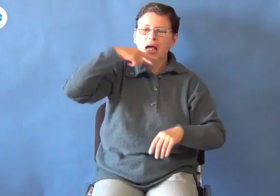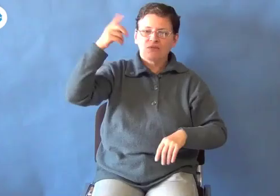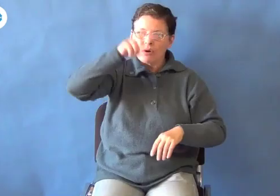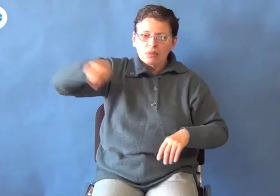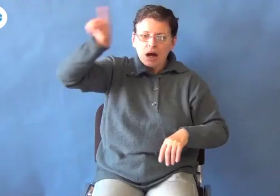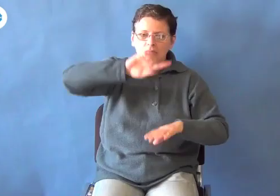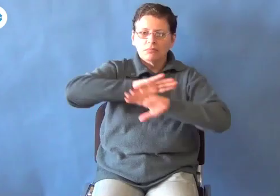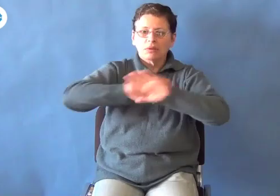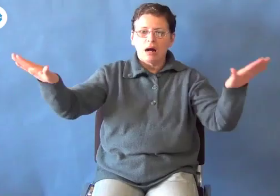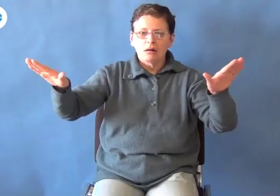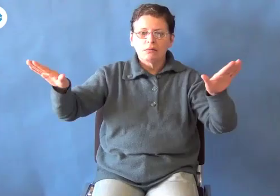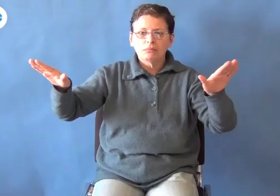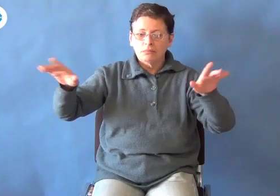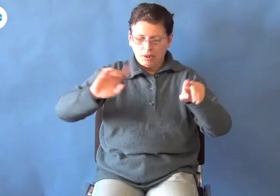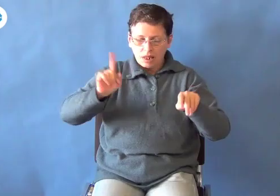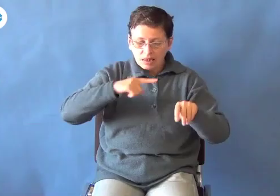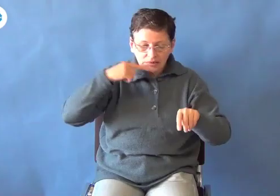Czerwona obwódka znaczy nie".